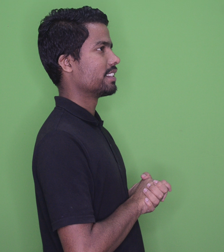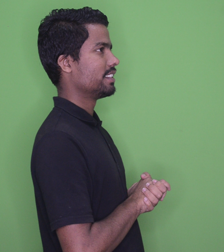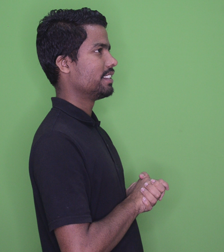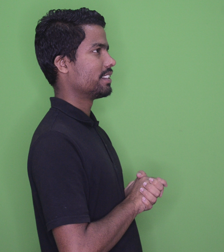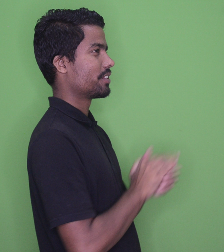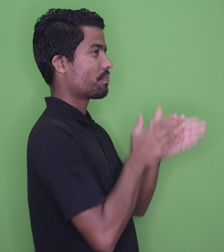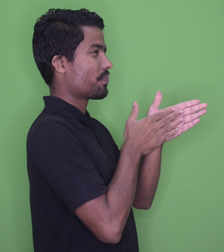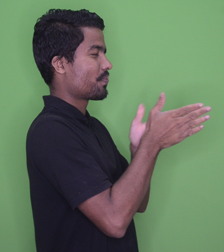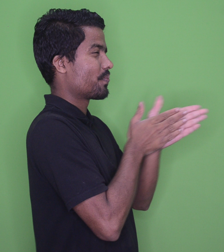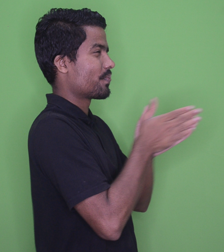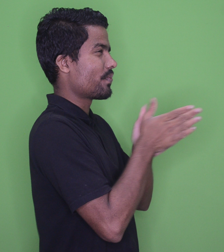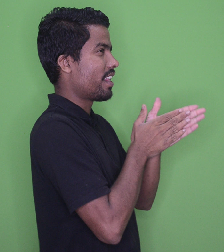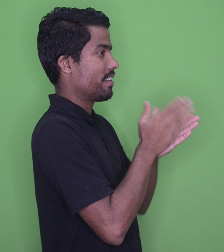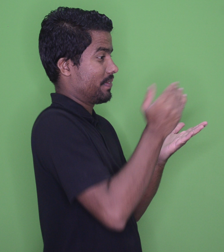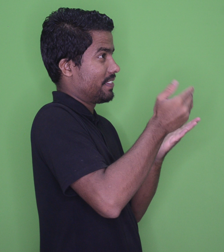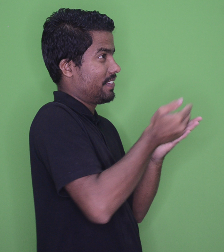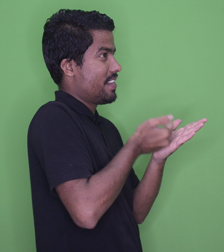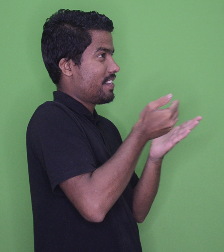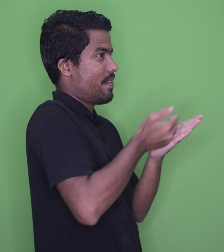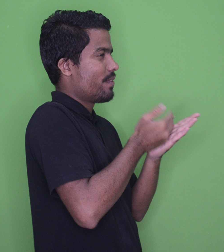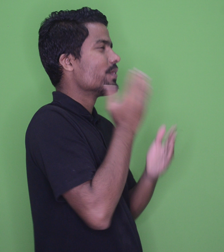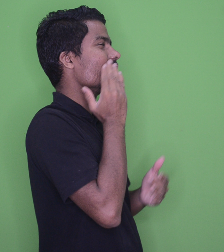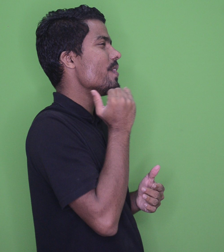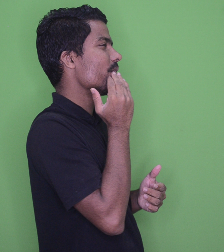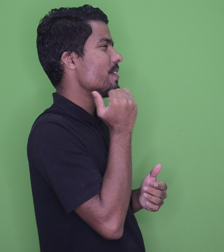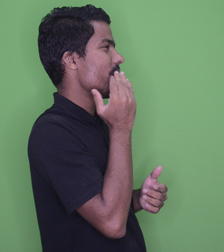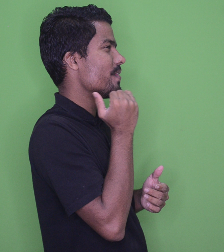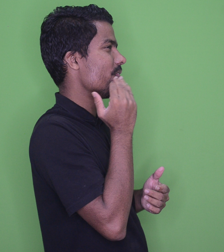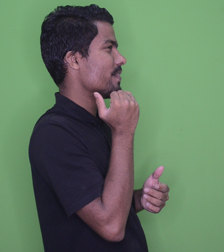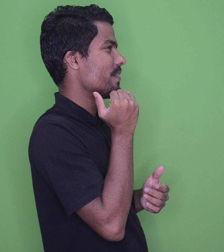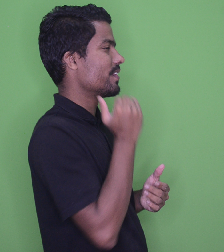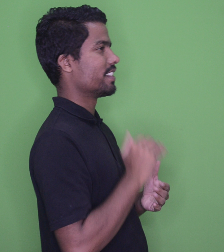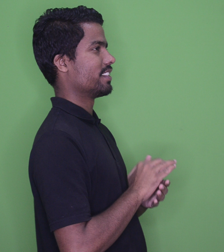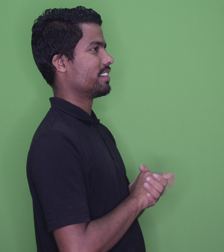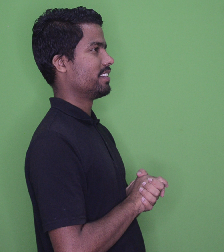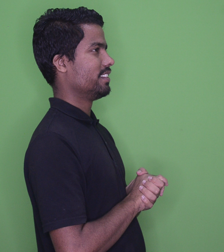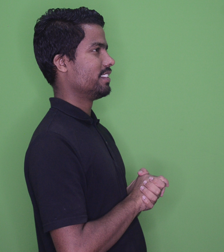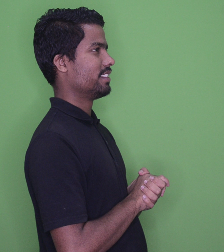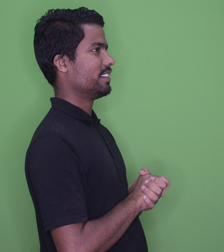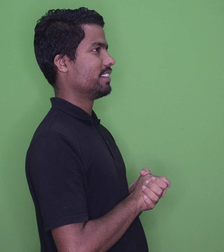curd is sweet